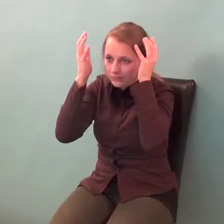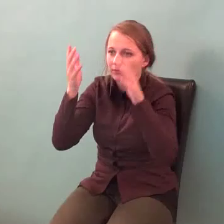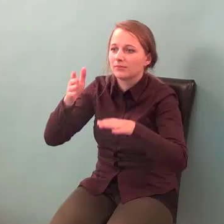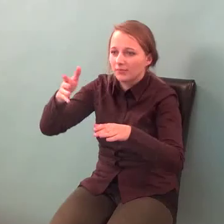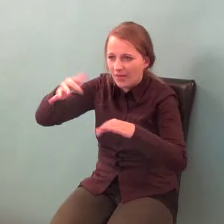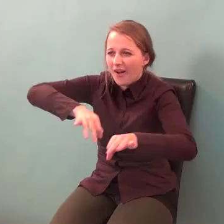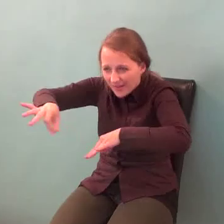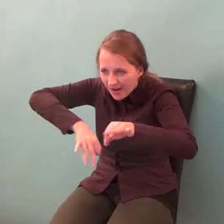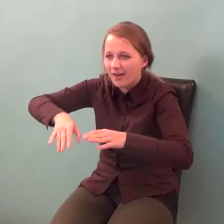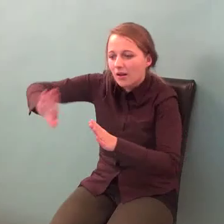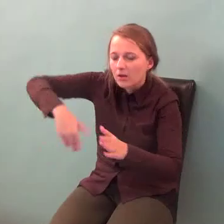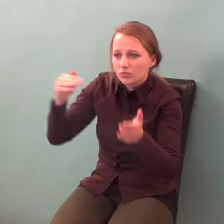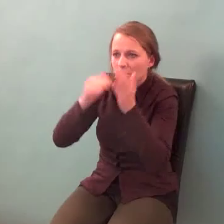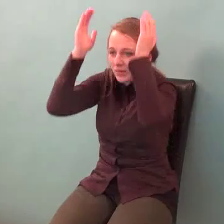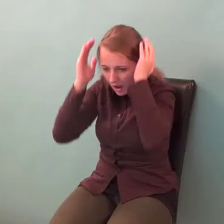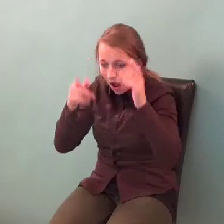Na rolki, deskorolkę potrzebny jest kask.